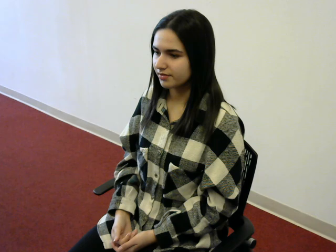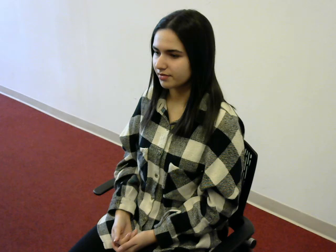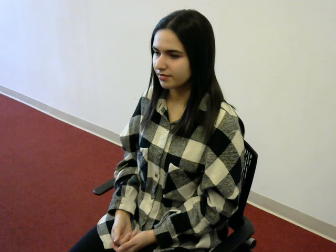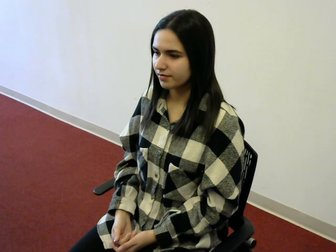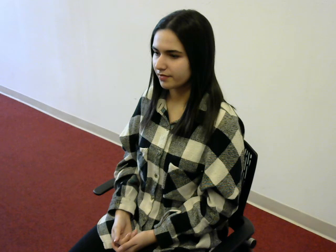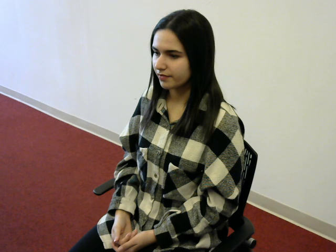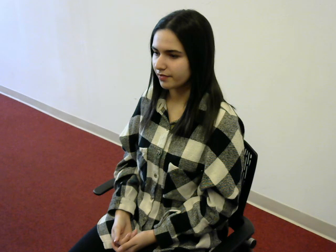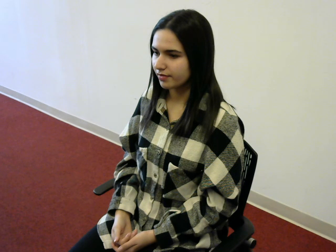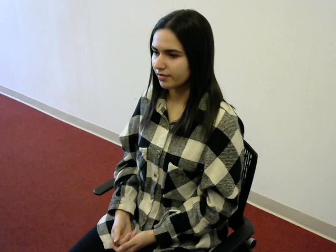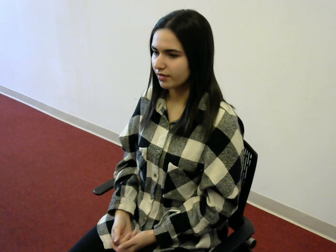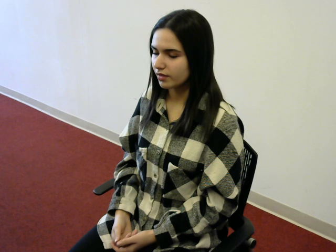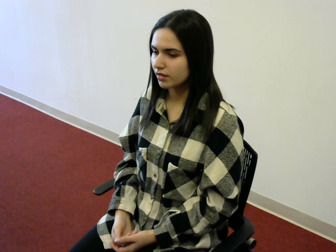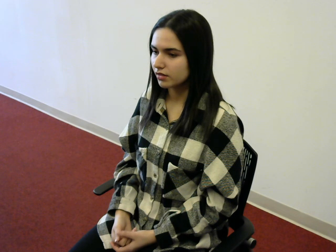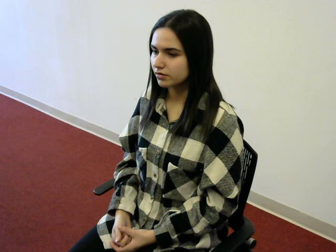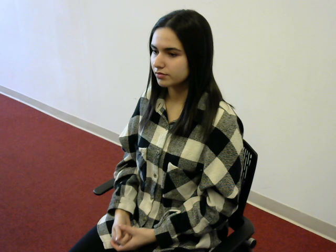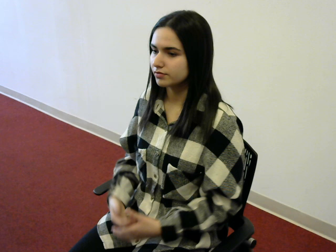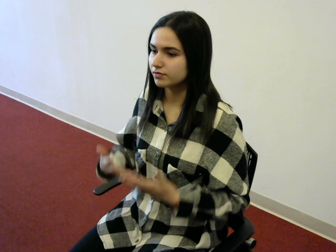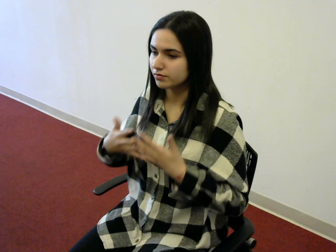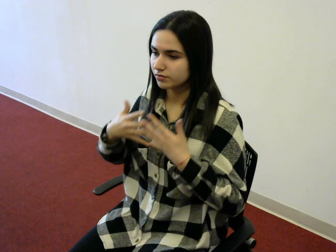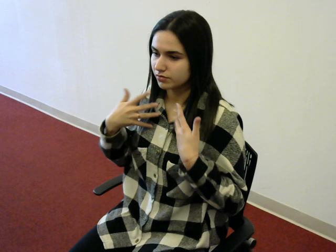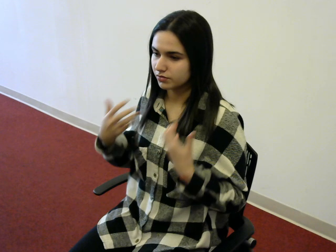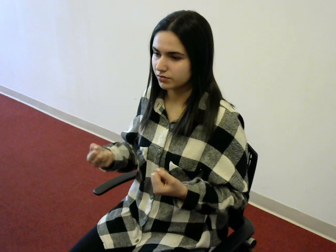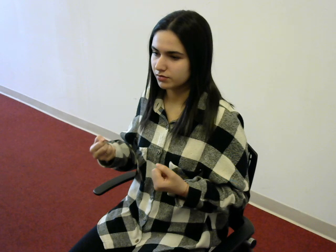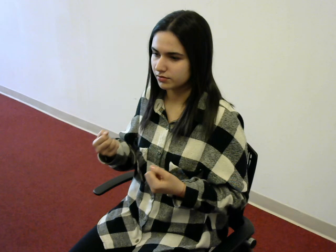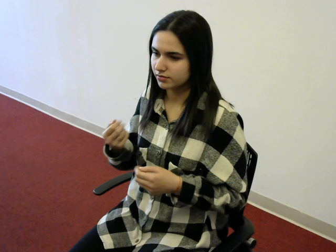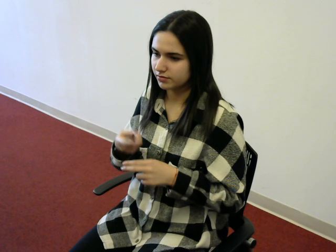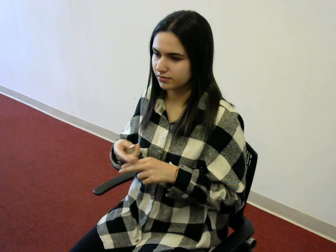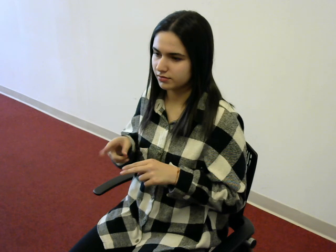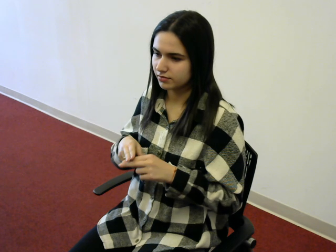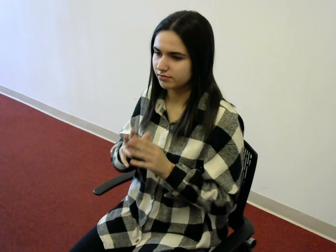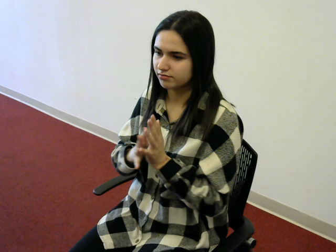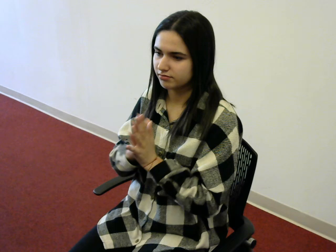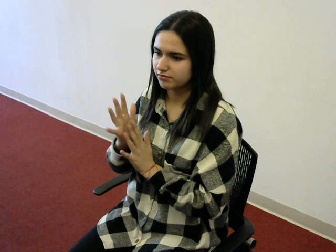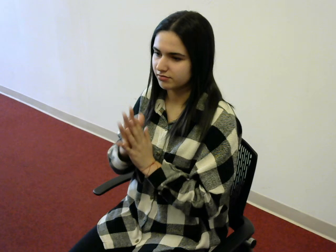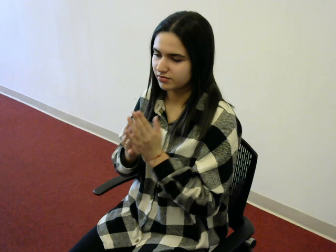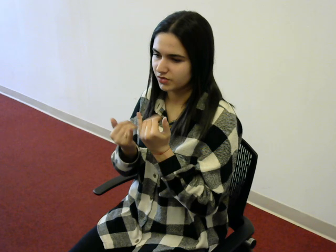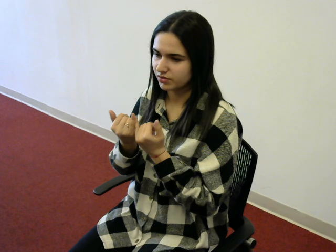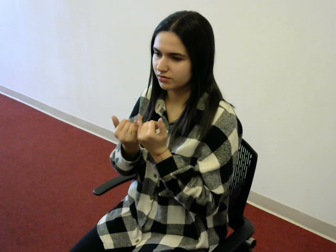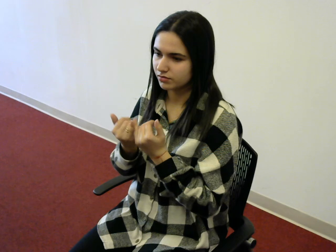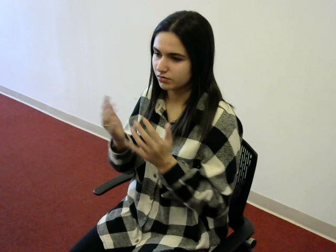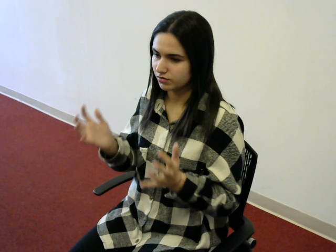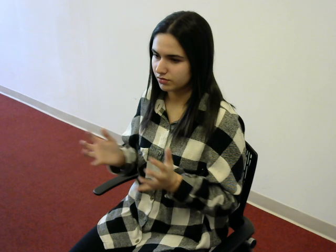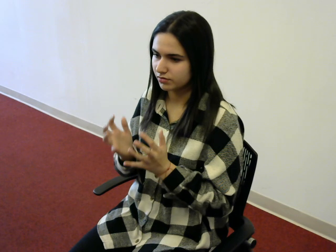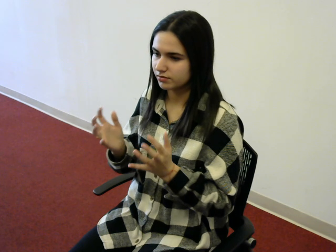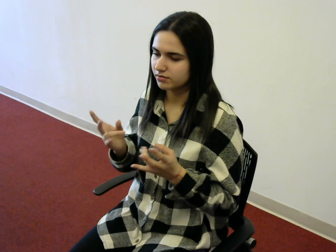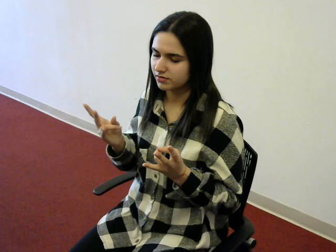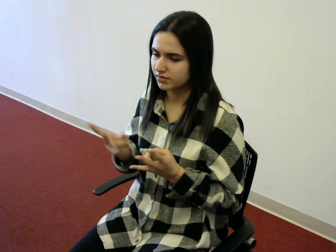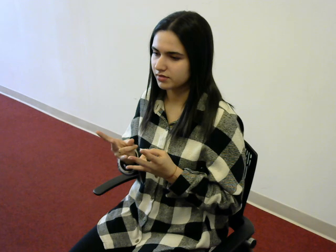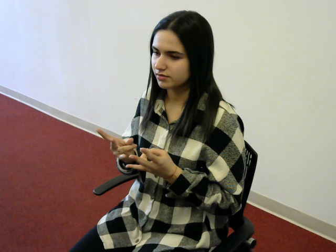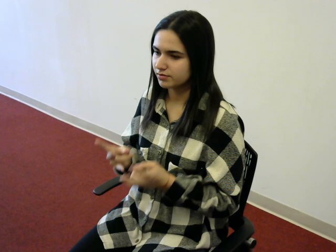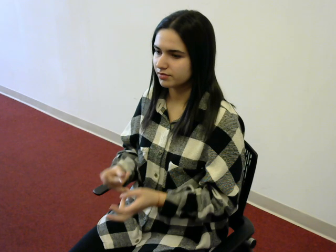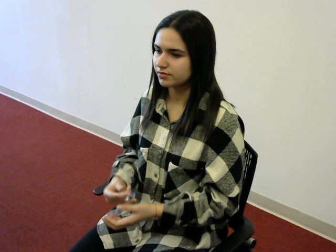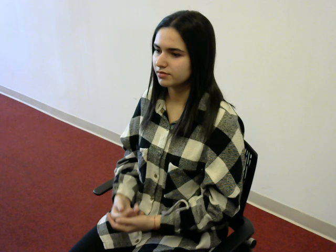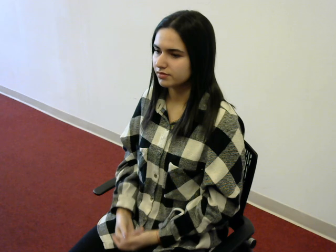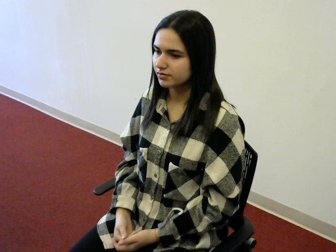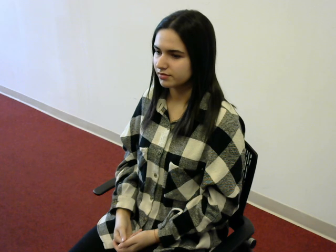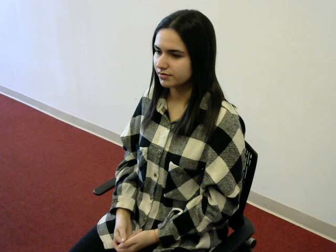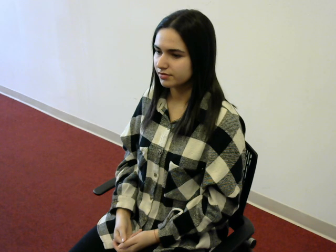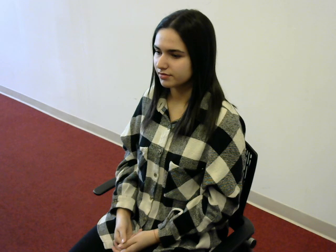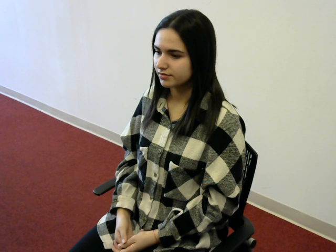Sağlamlığımız üçün bitkiləri qorumaq lazımdır